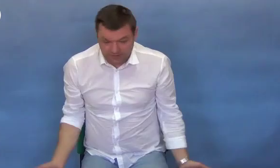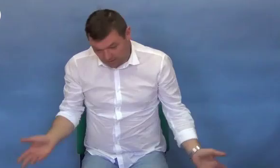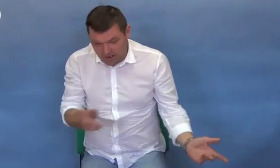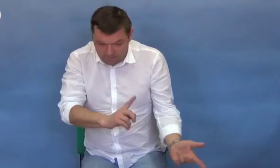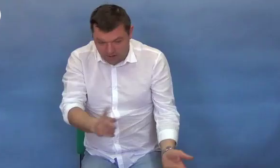Albo, albo.